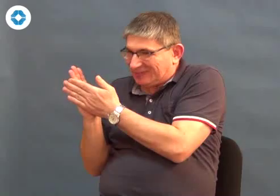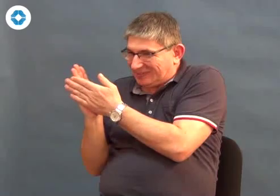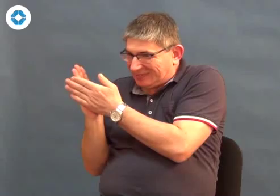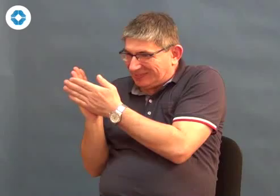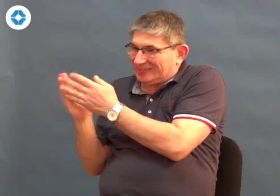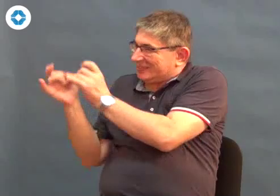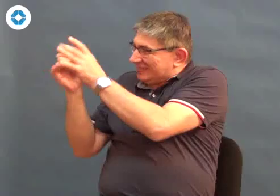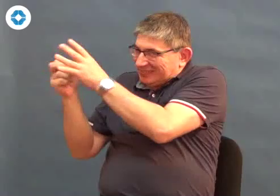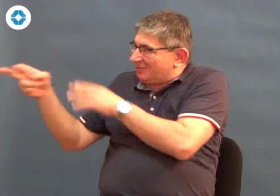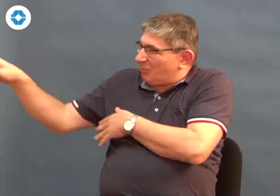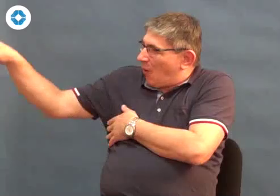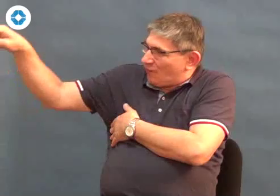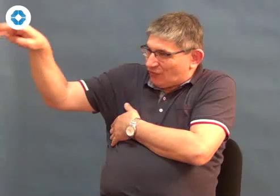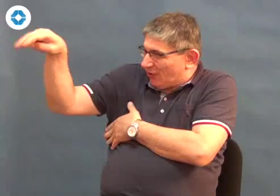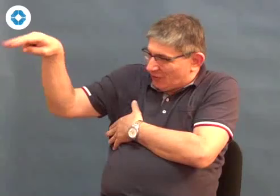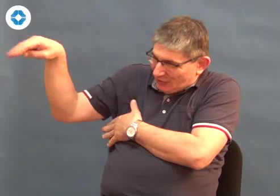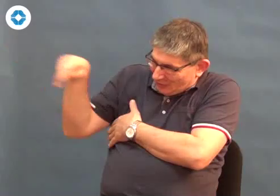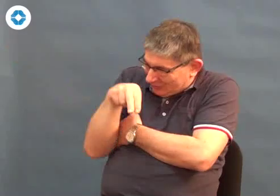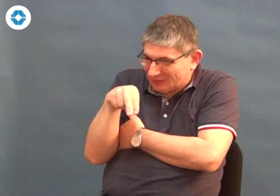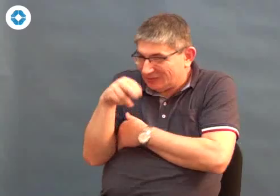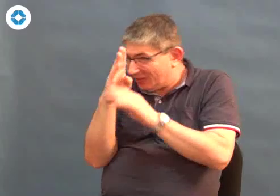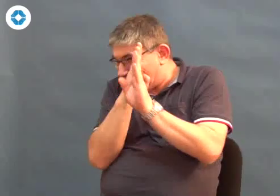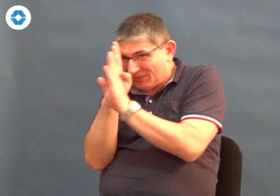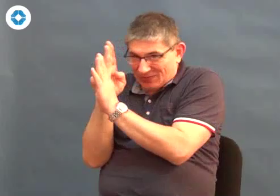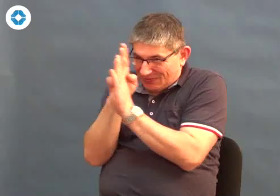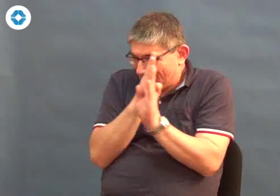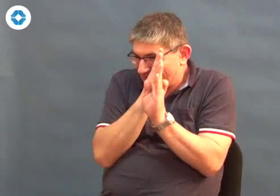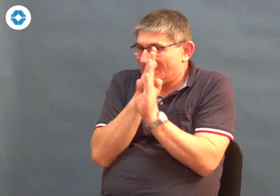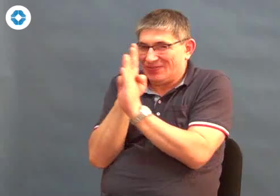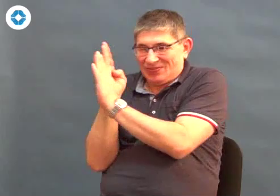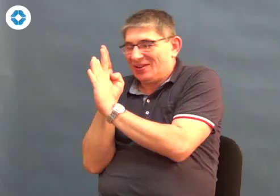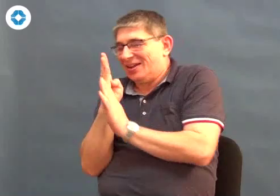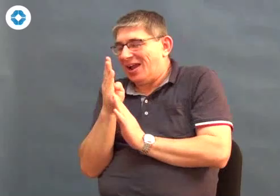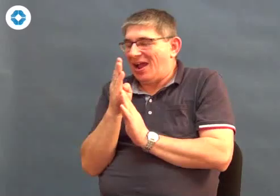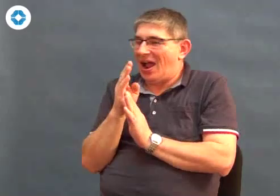Chłopiec biegnie i chowa się.